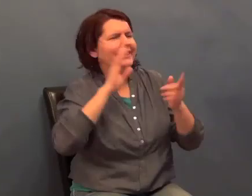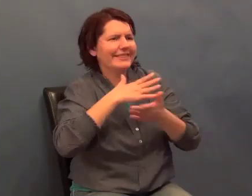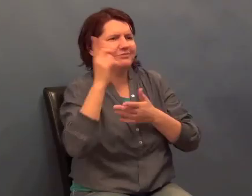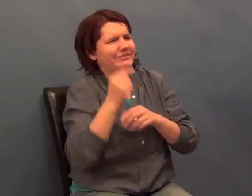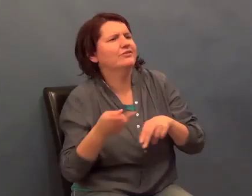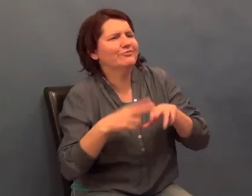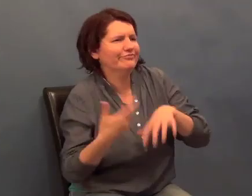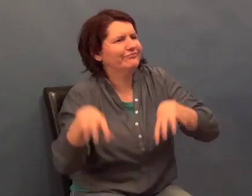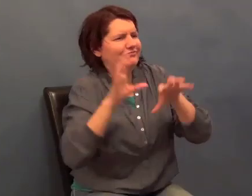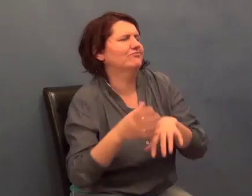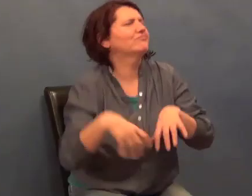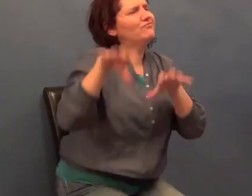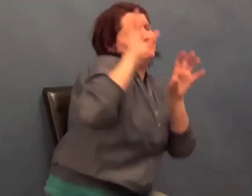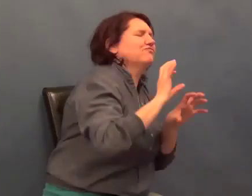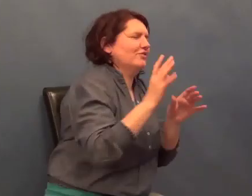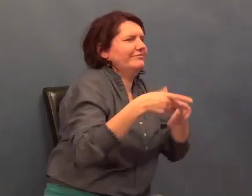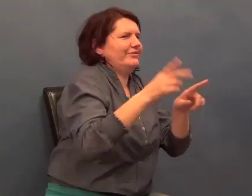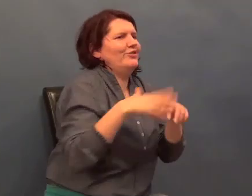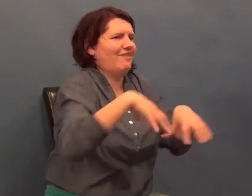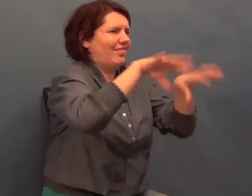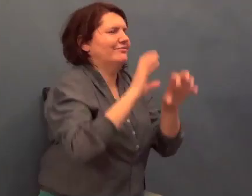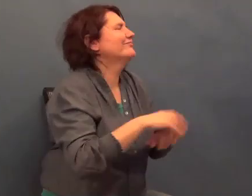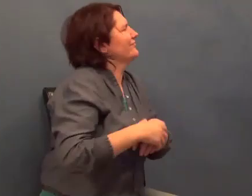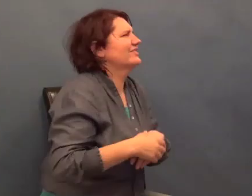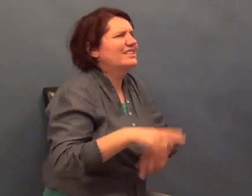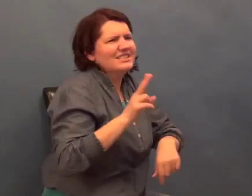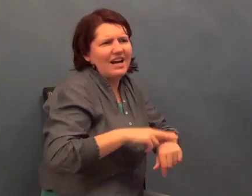Myszka Miki wciąż śpi, z wystającą pupą.